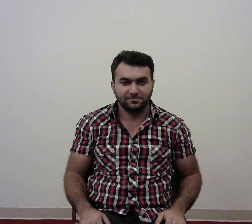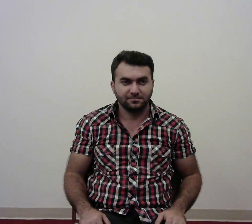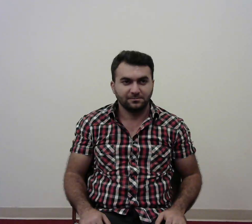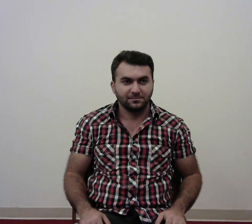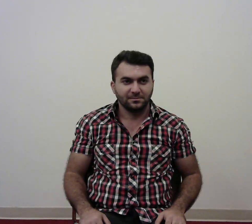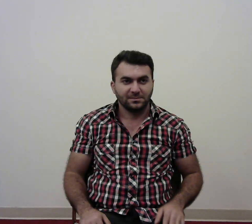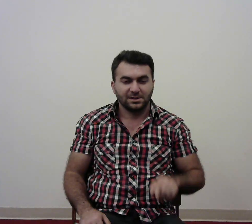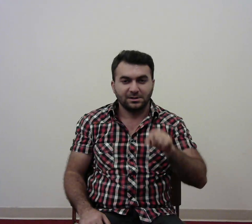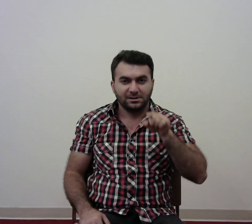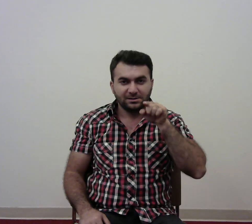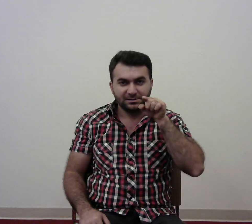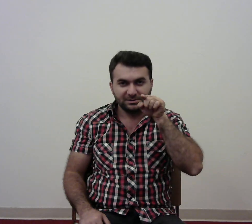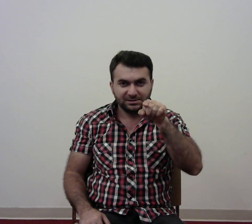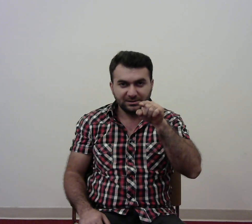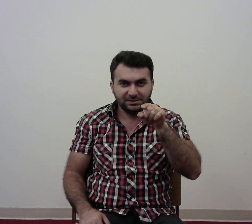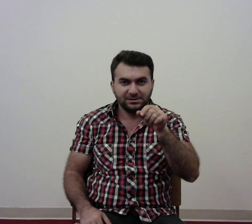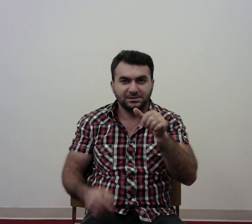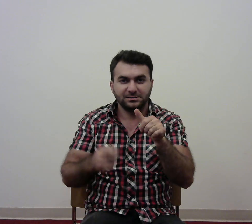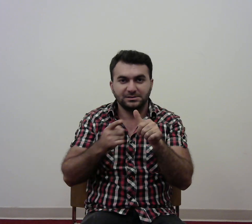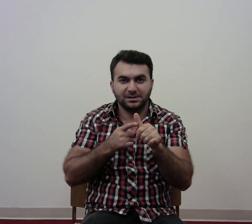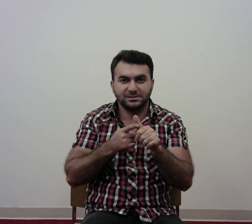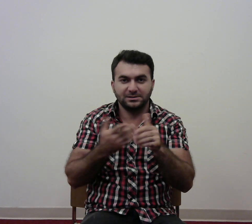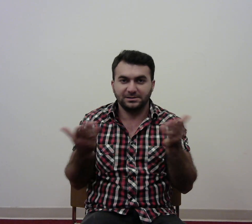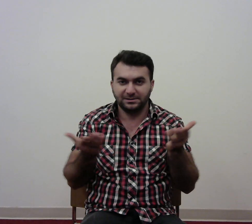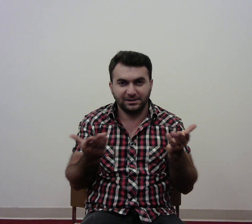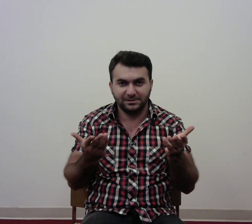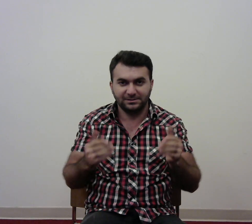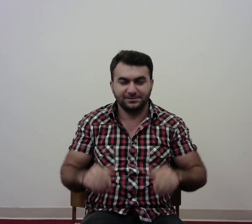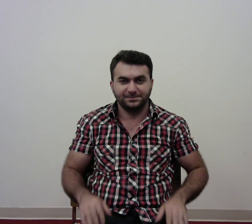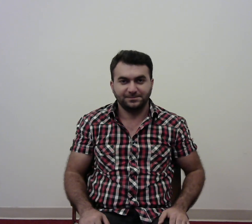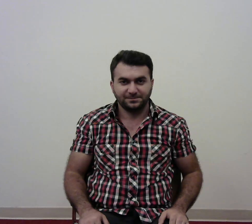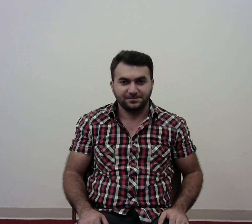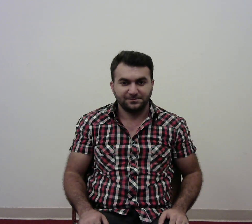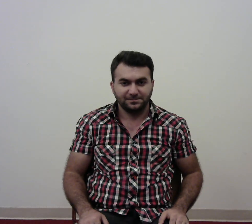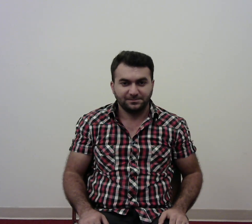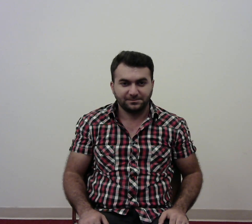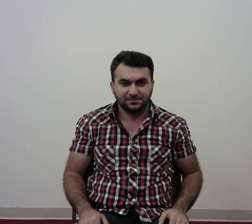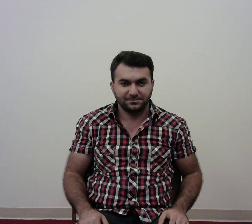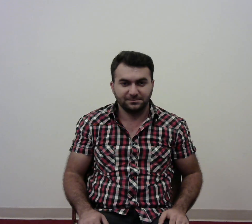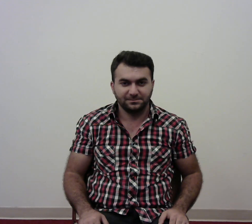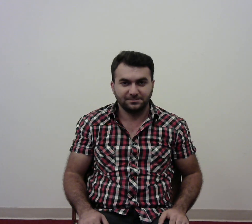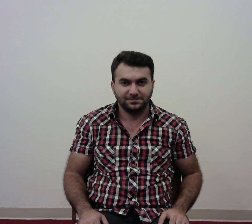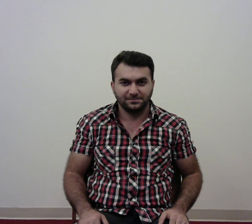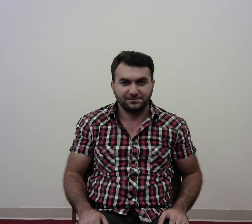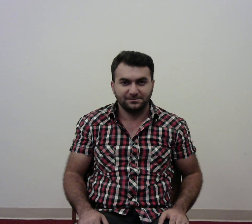Sizin adınız nədir?